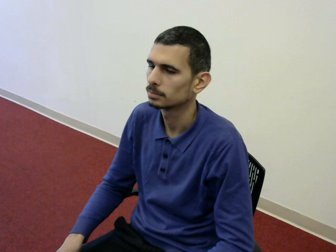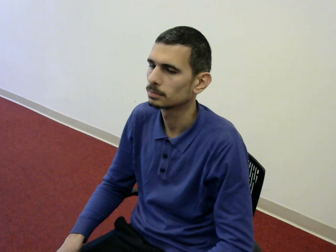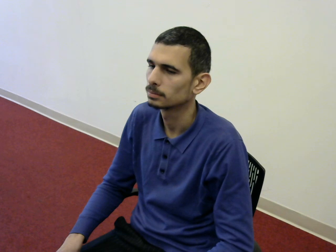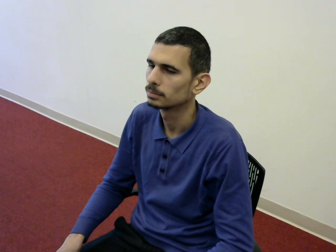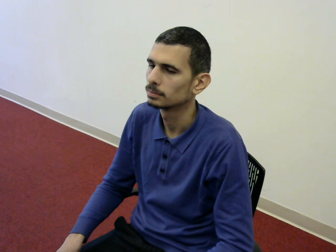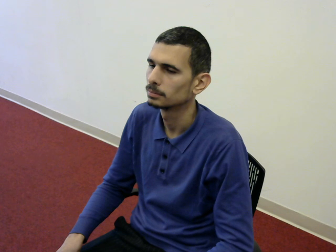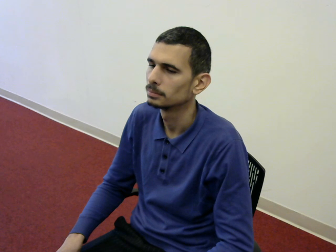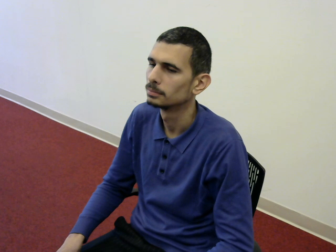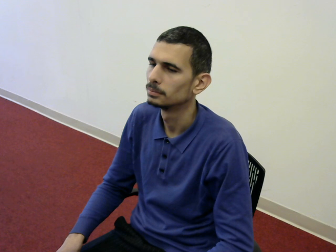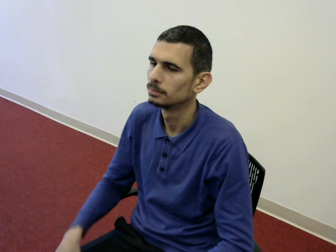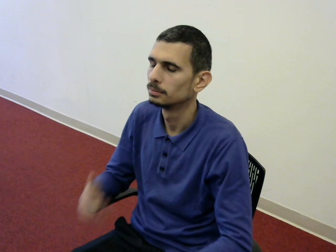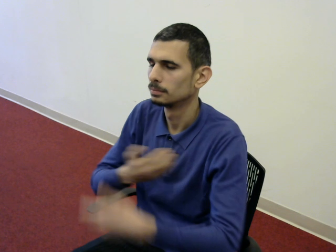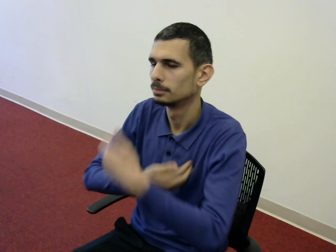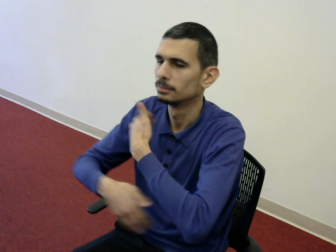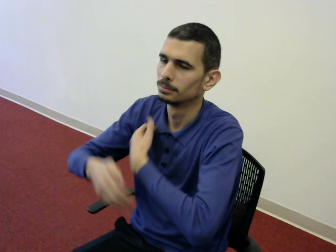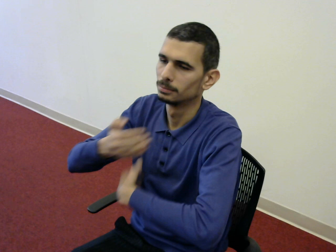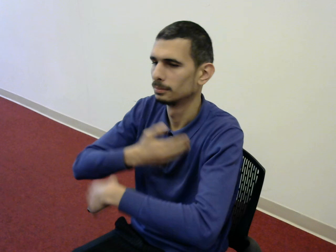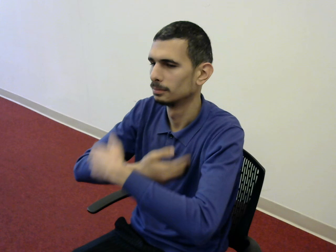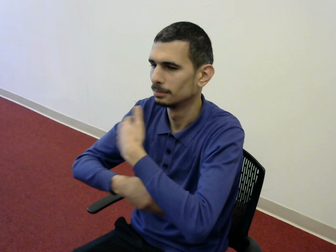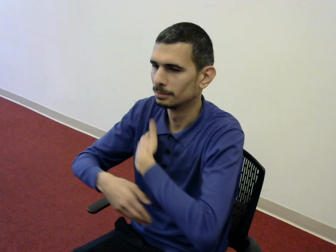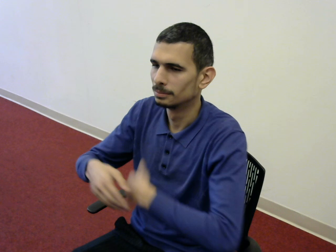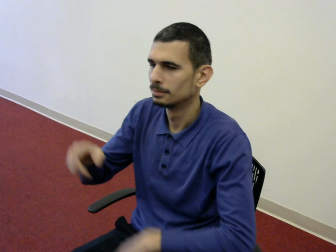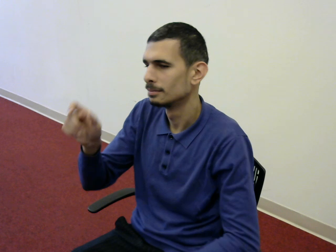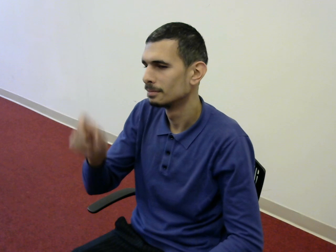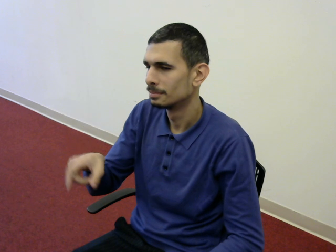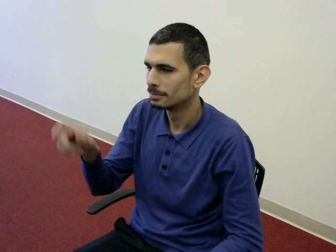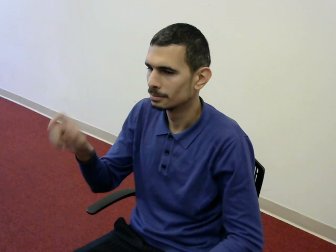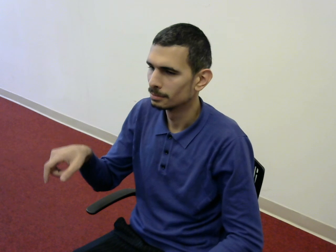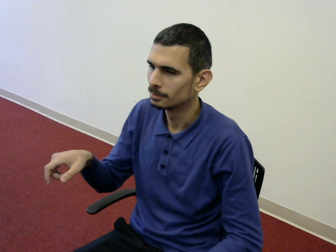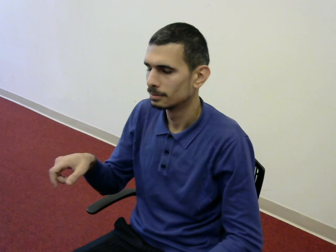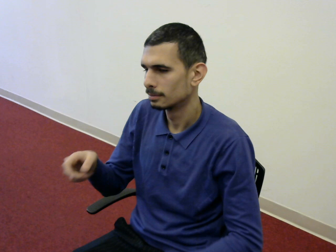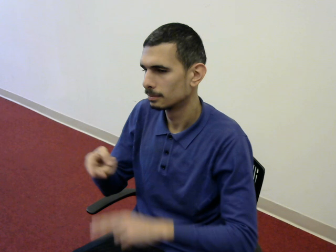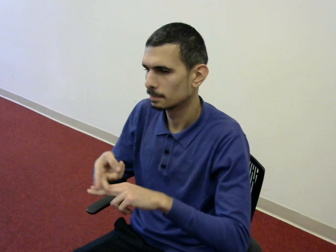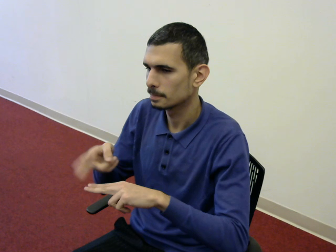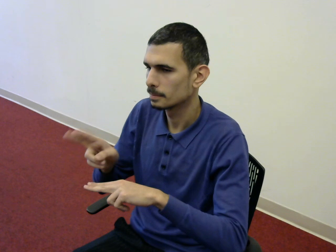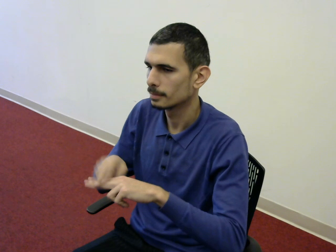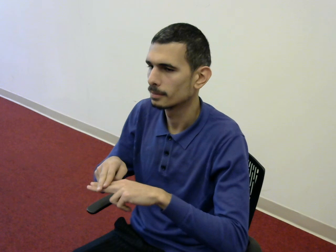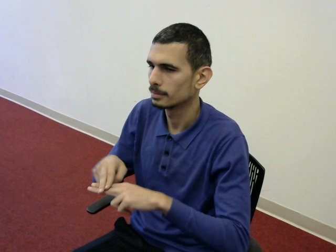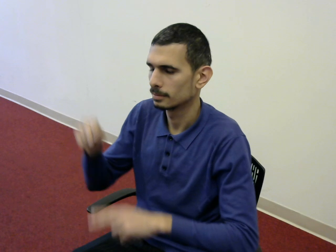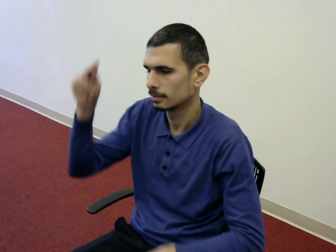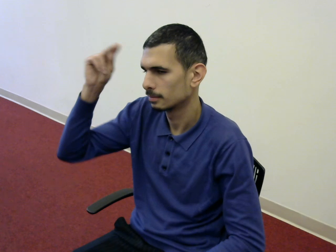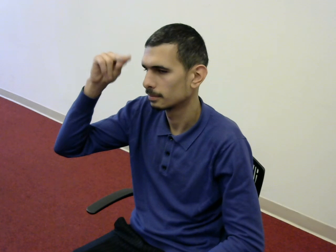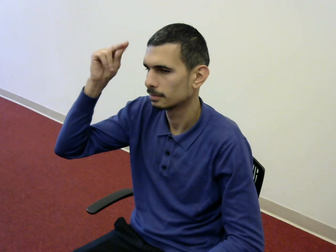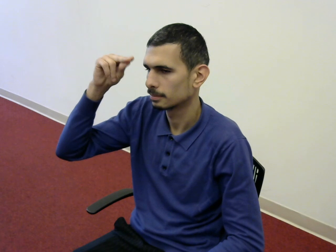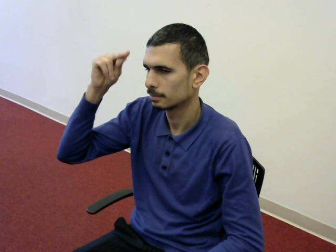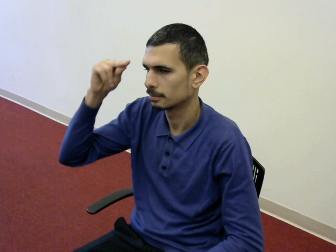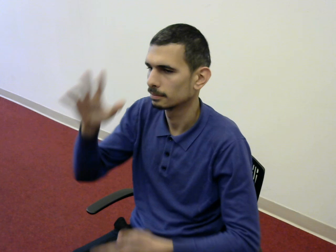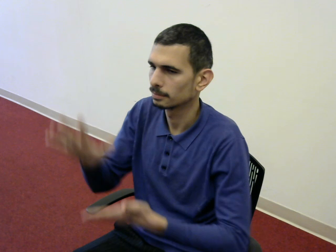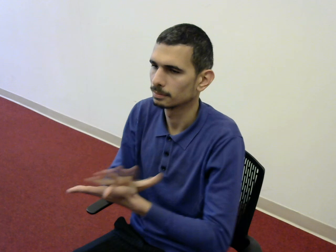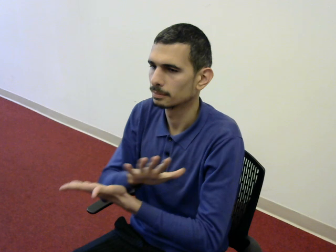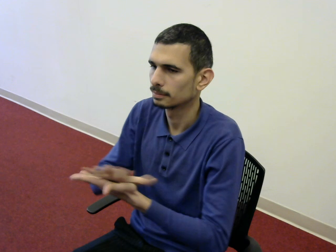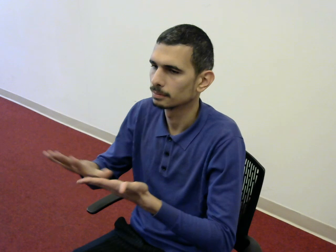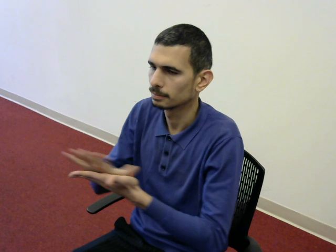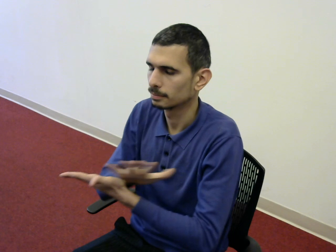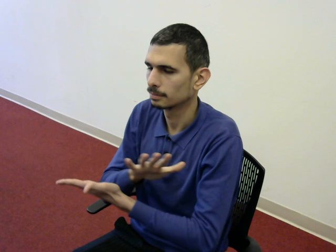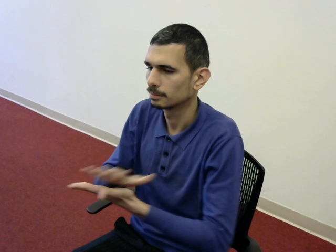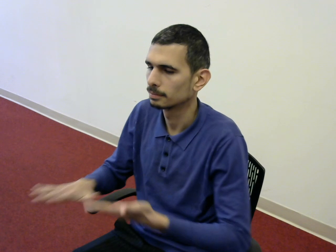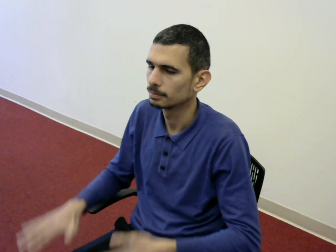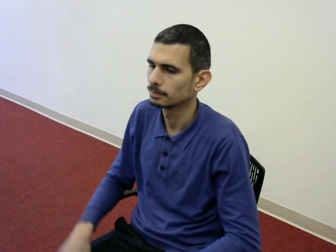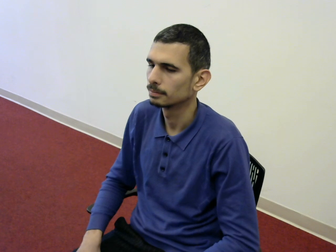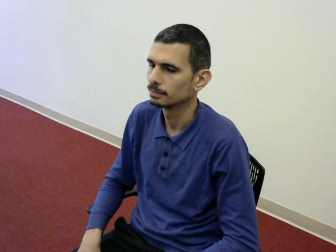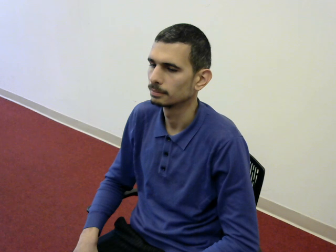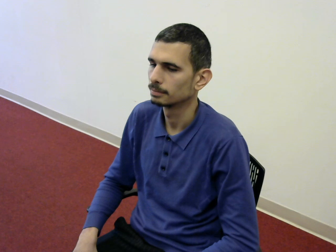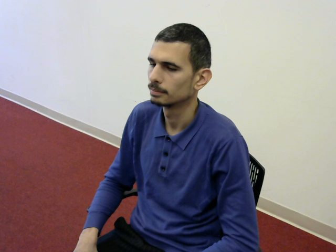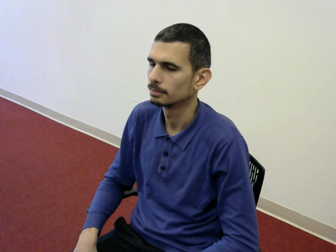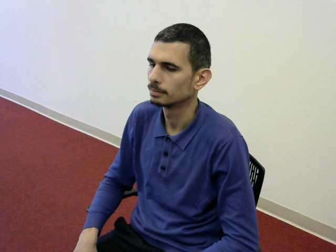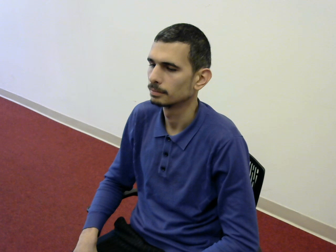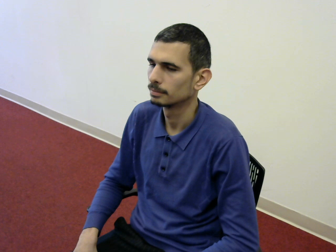Əlilliyi olan şəxslərə təhsil pulsuzdur